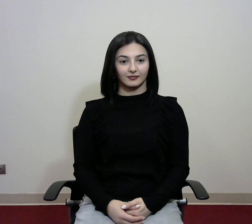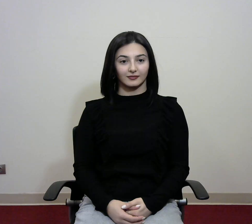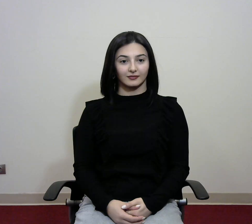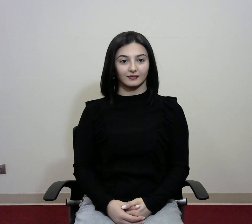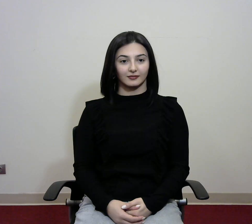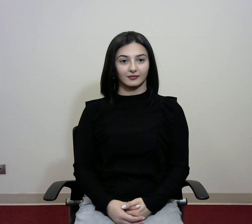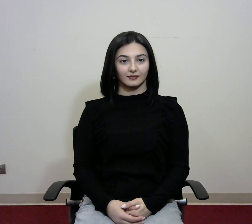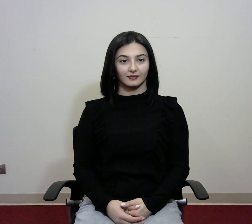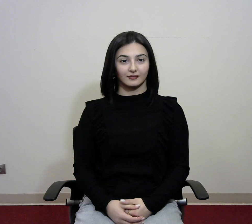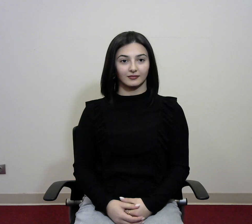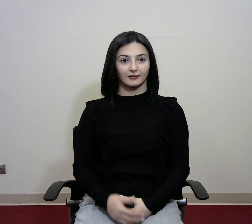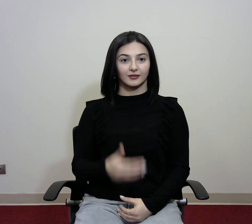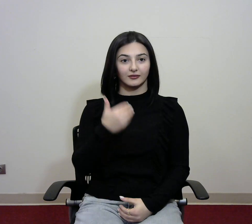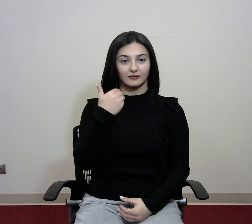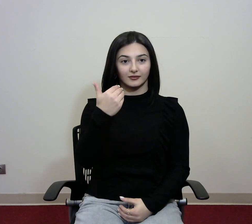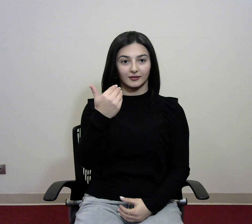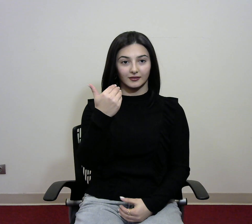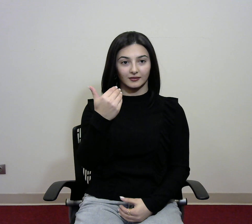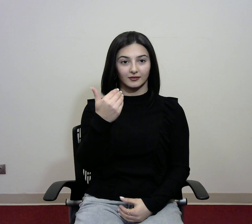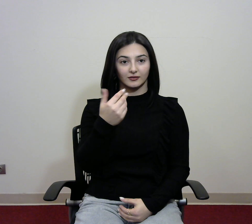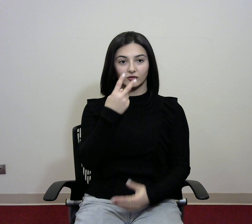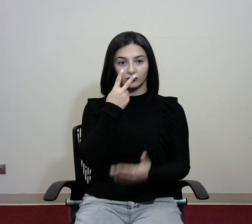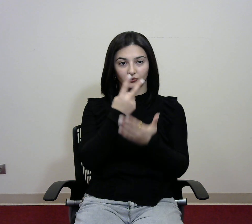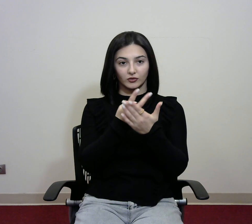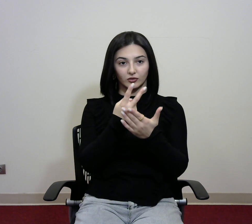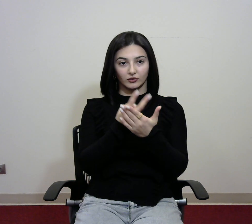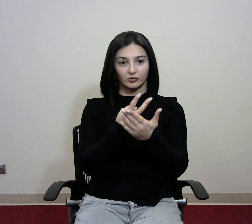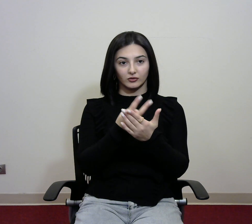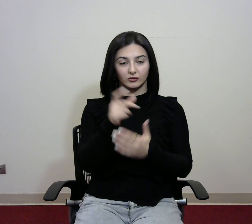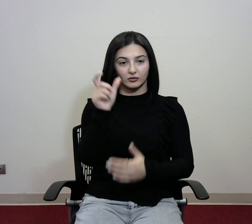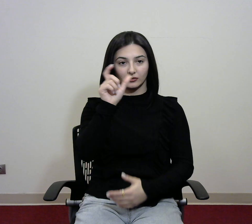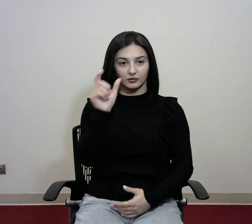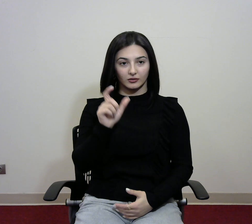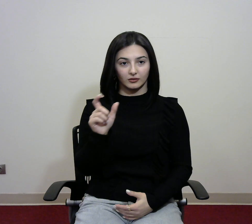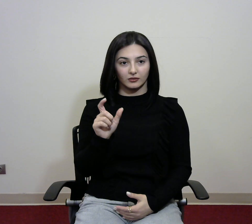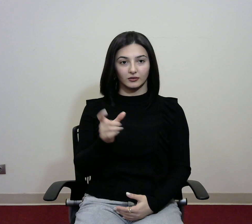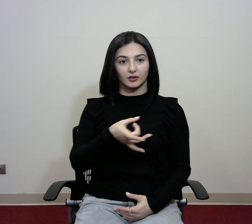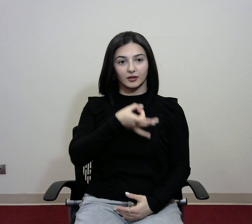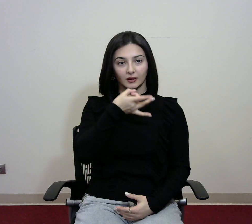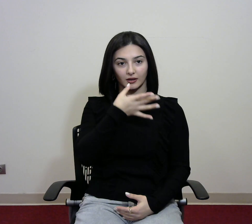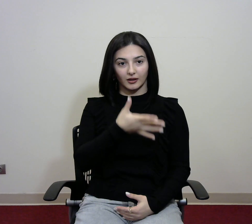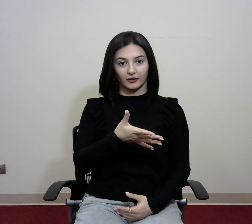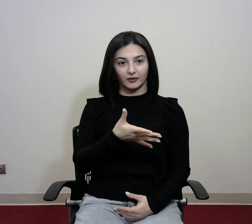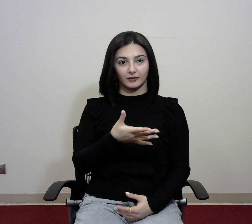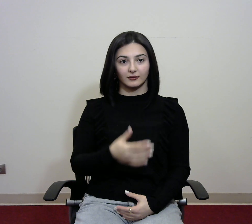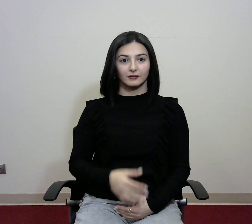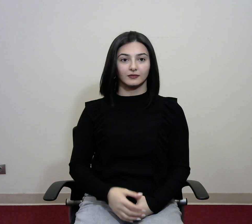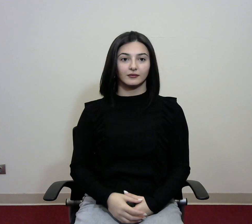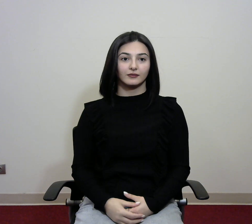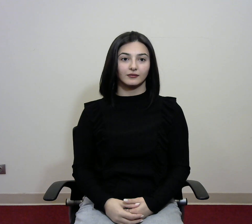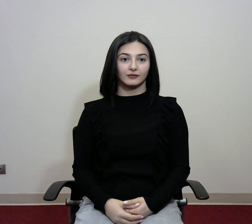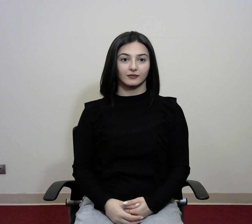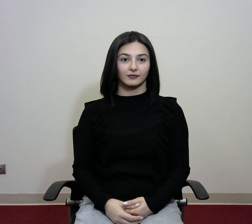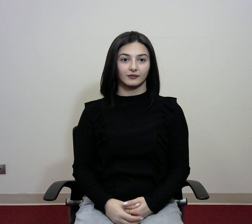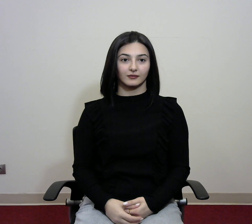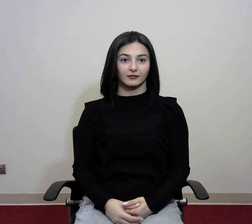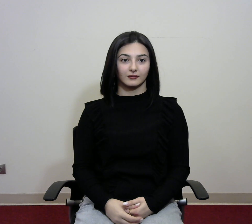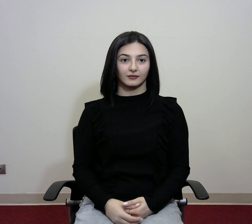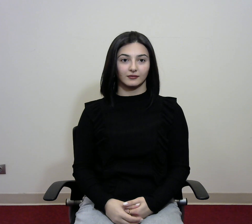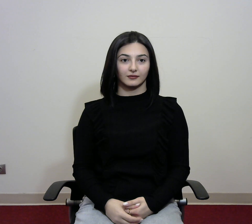Sizə göstərilən şeiri bəyəndiniz?